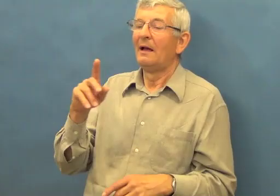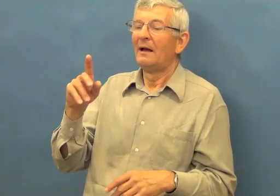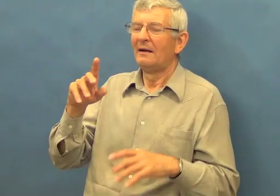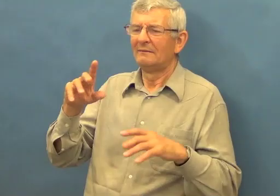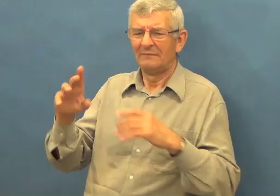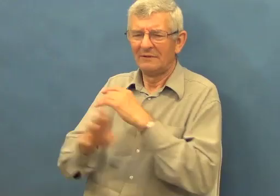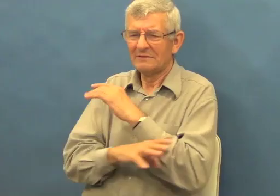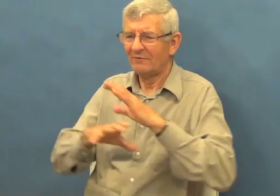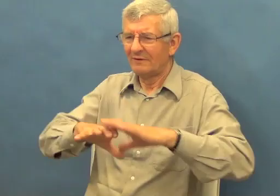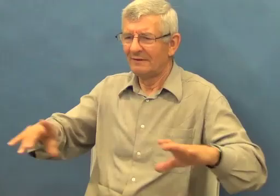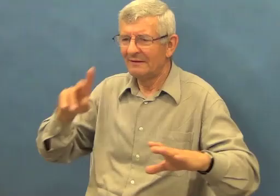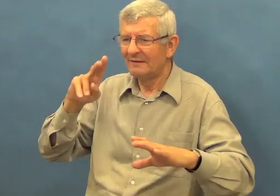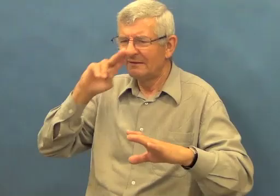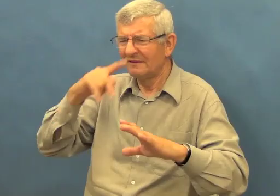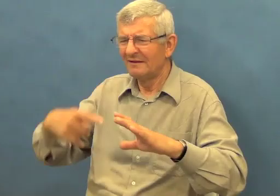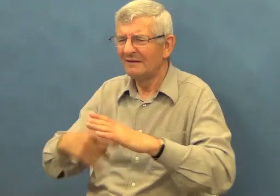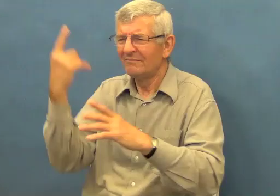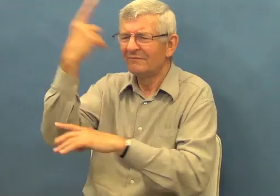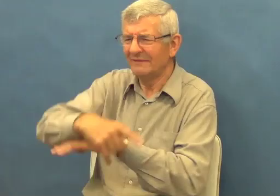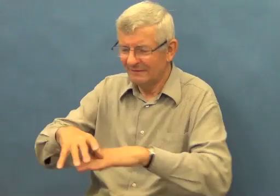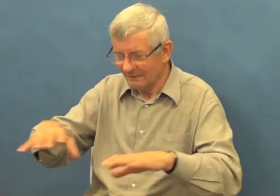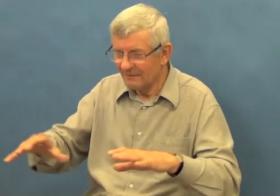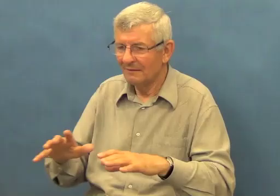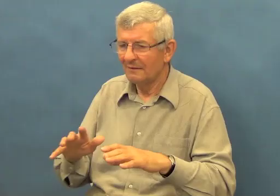Chłopiec pochylając się nad leżącym drzewem, spróchniałym od środka, zagląda za nie.